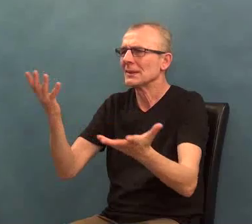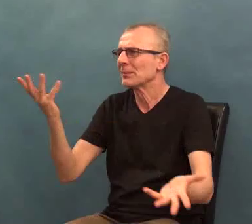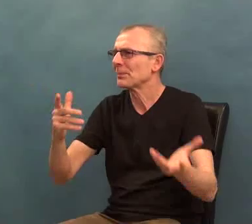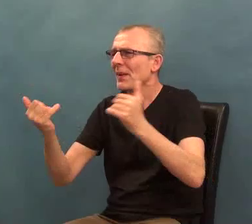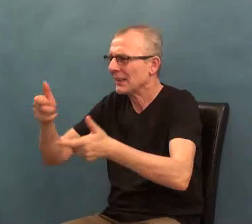Szukali klucza.